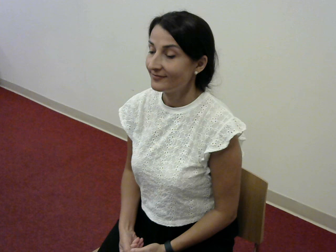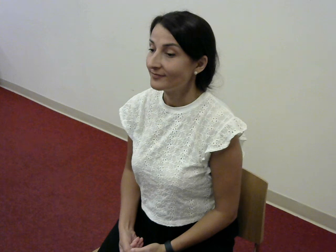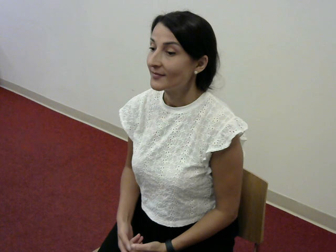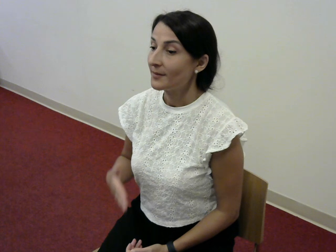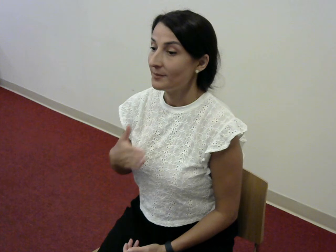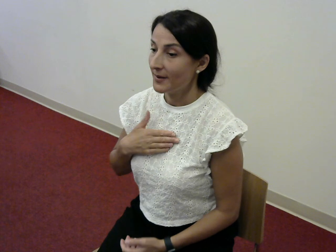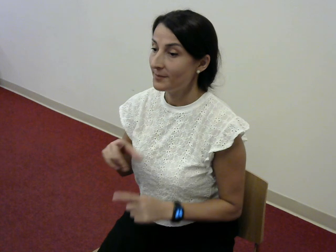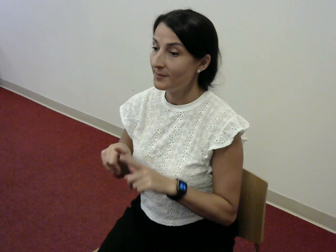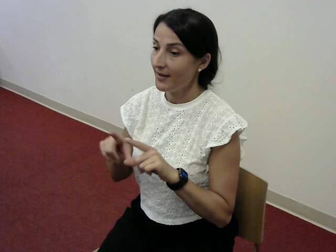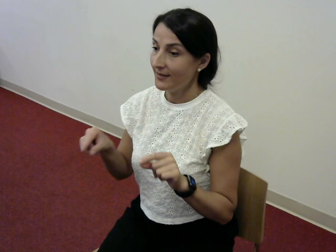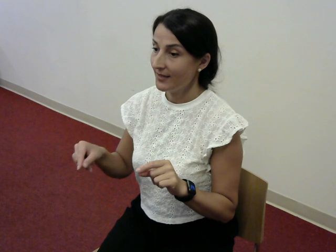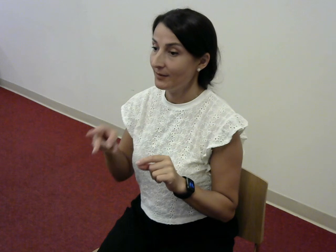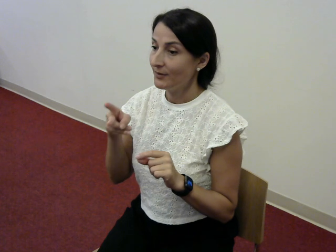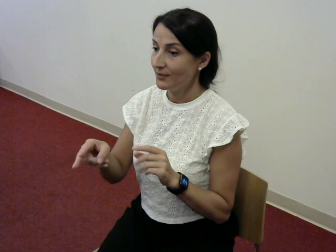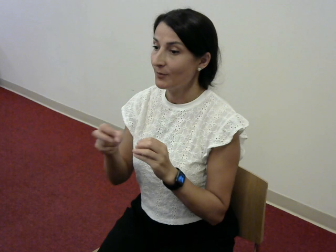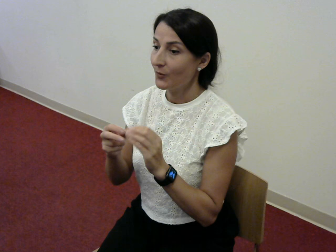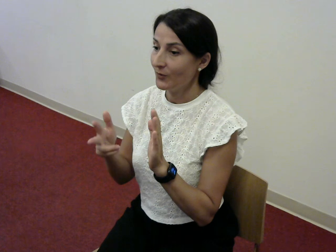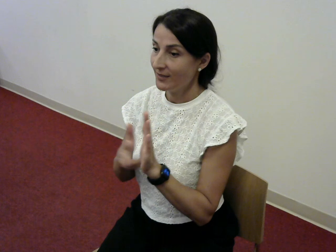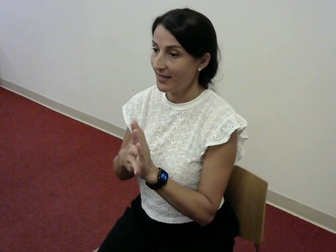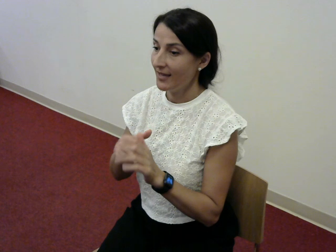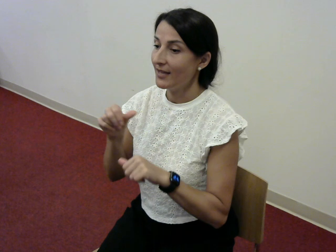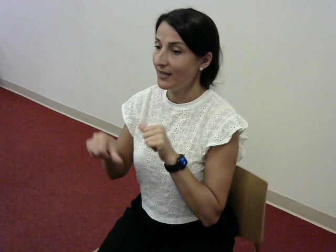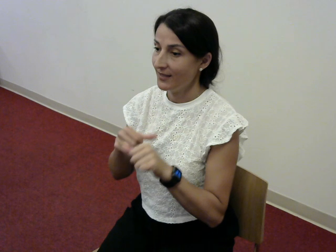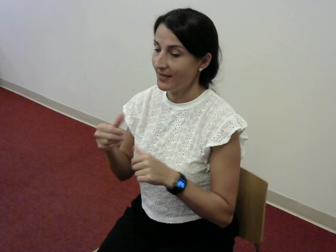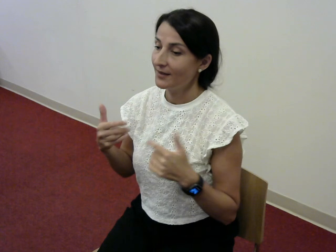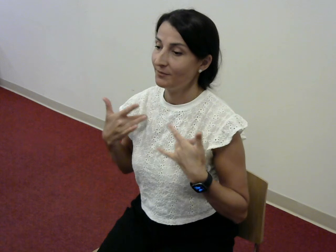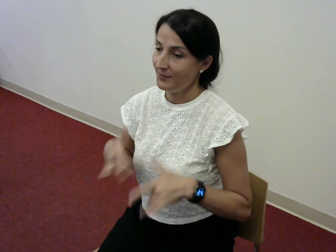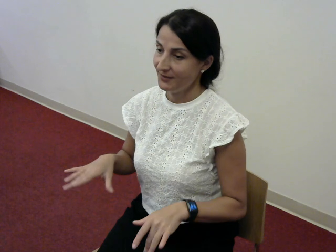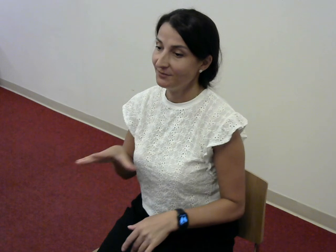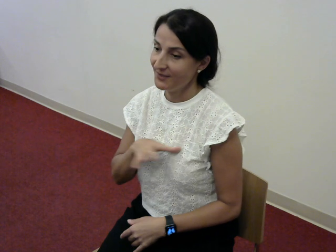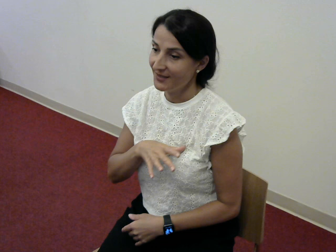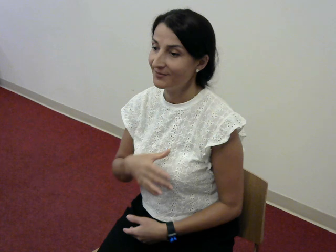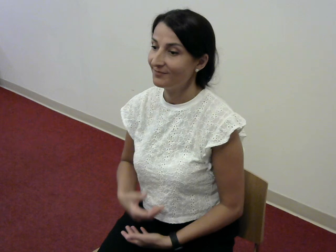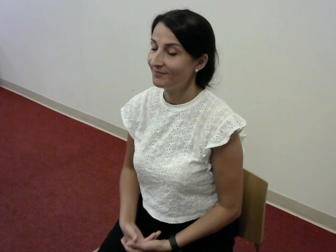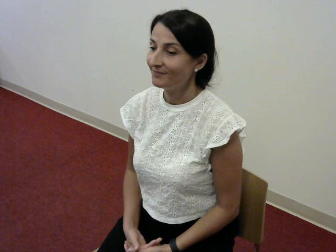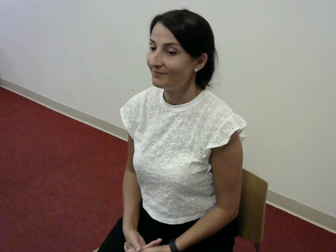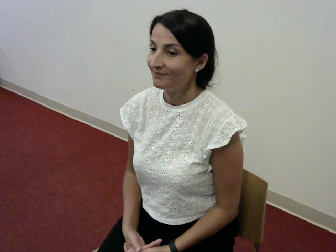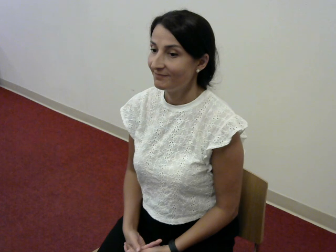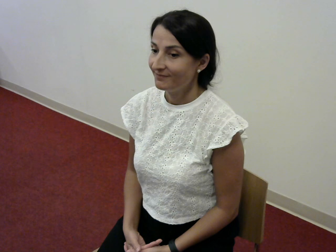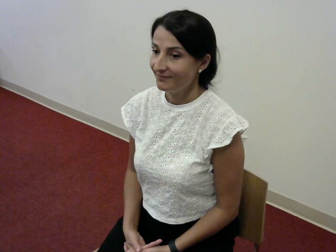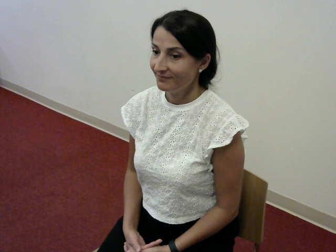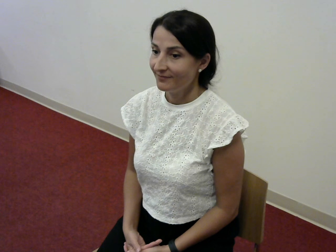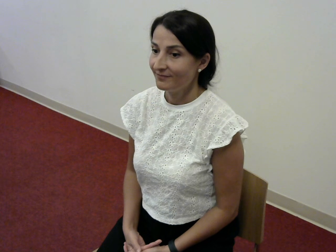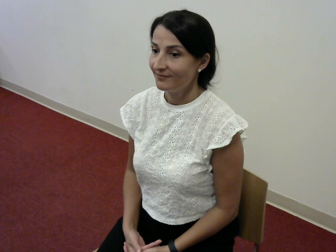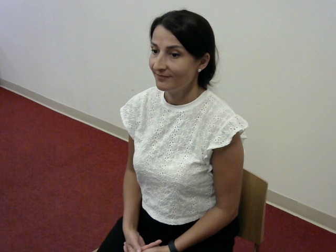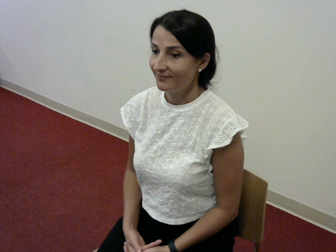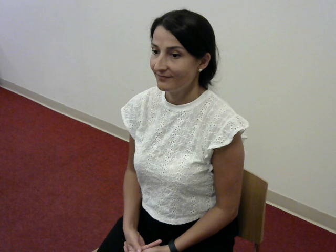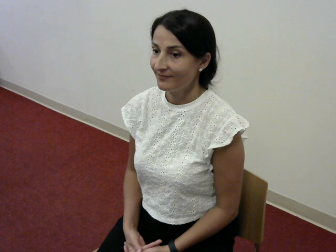Mən məktəbi 2018-ci ildə bitirmişəm